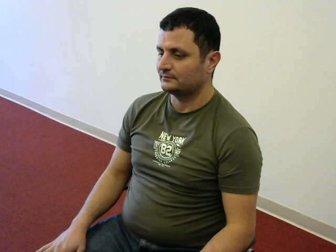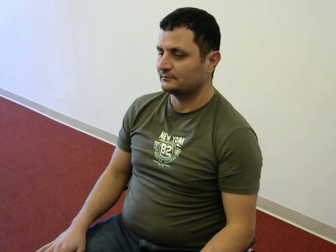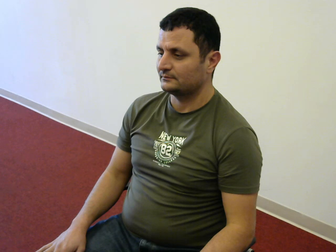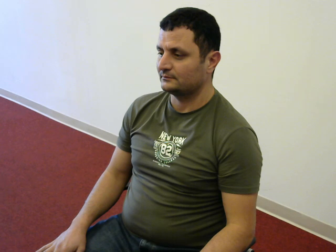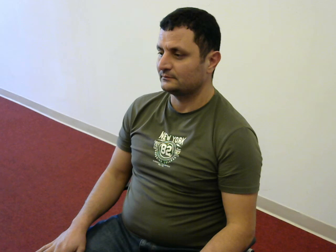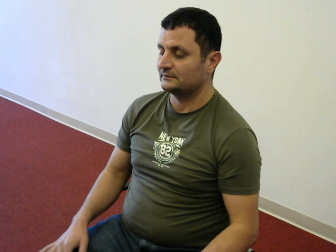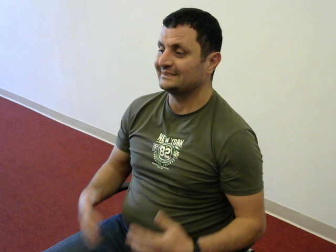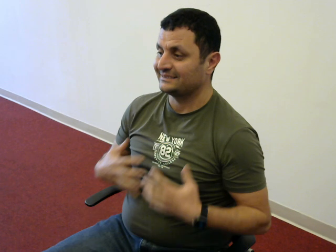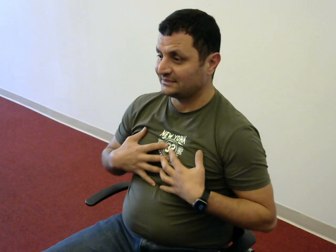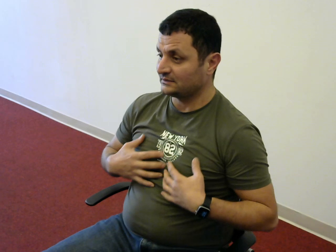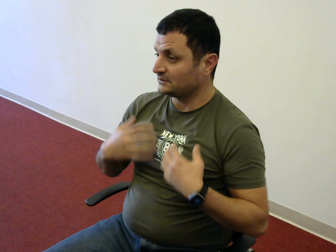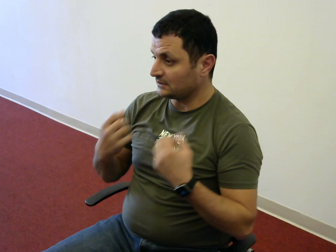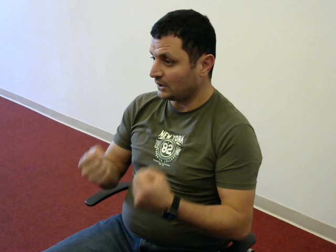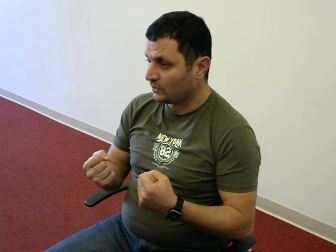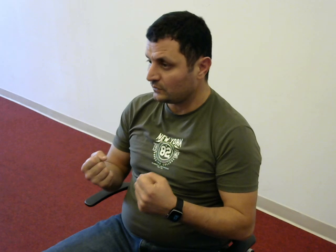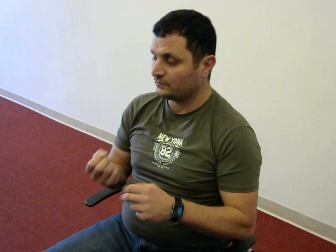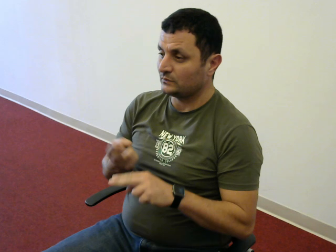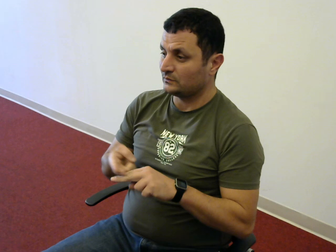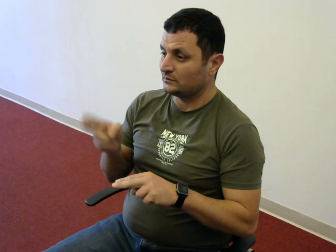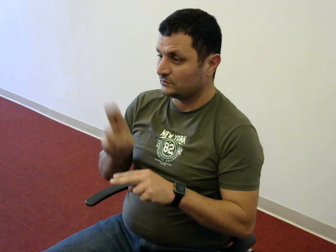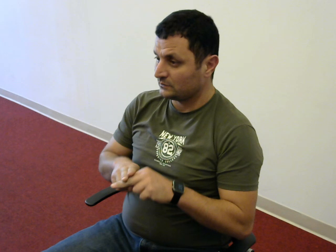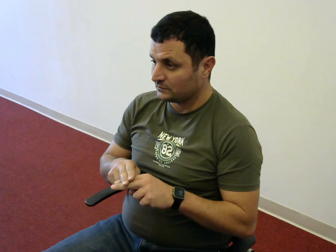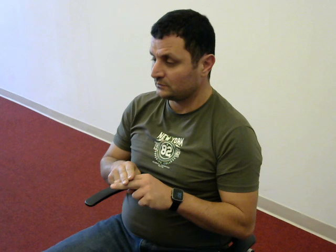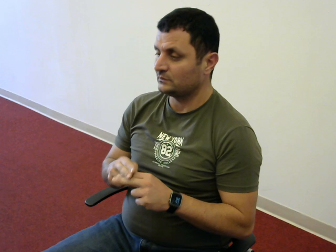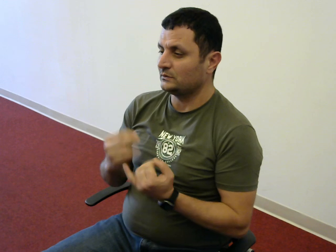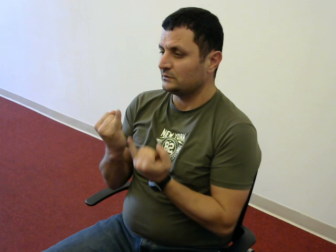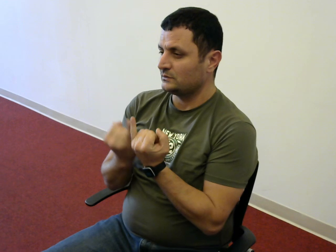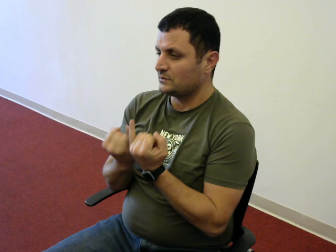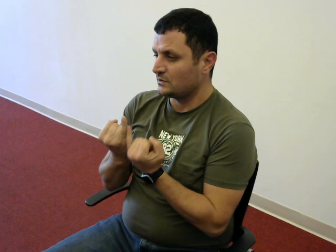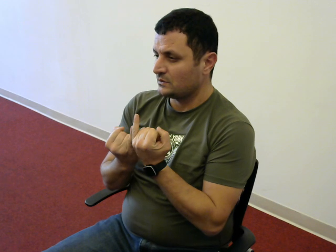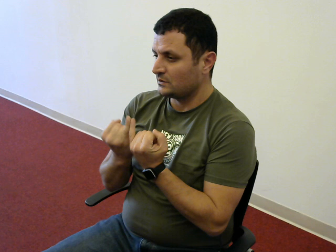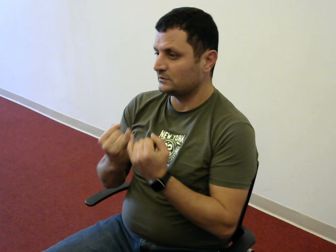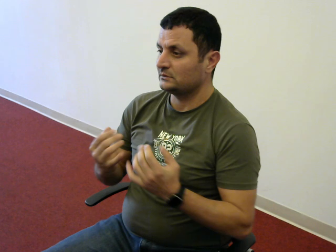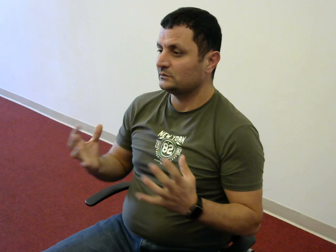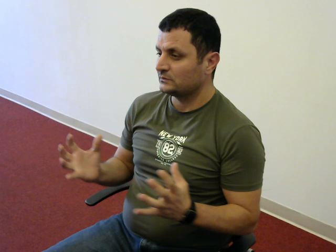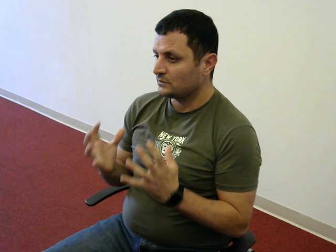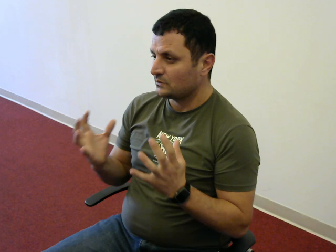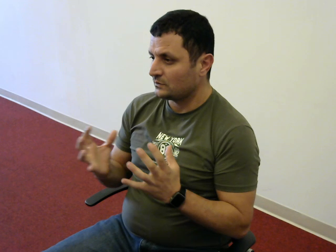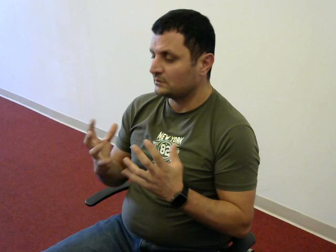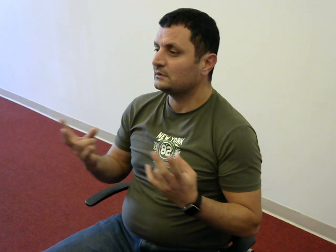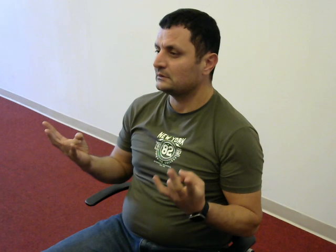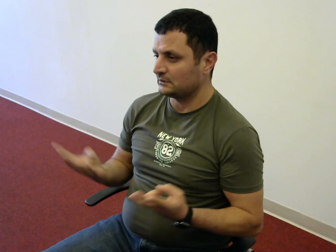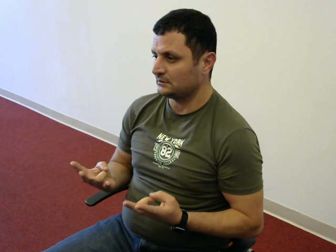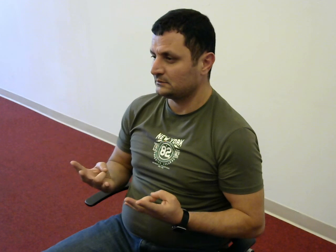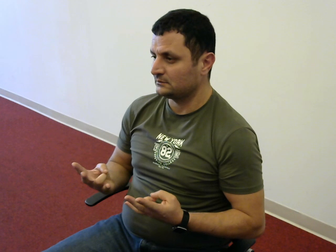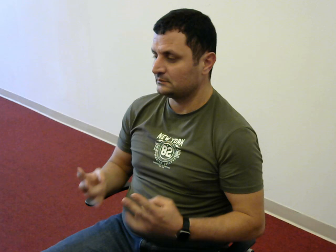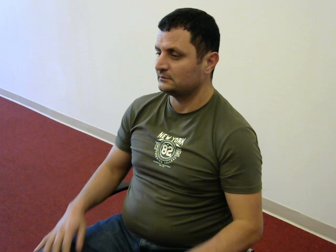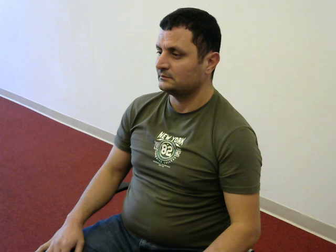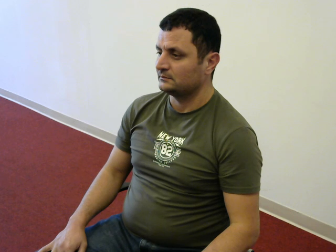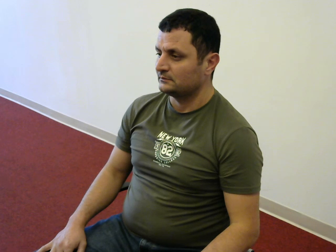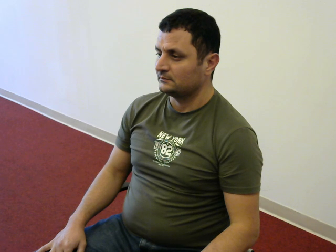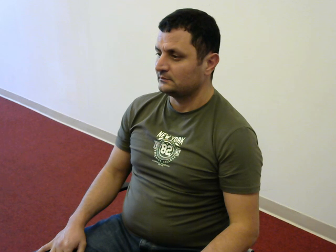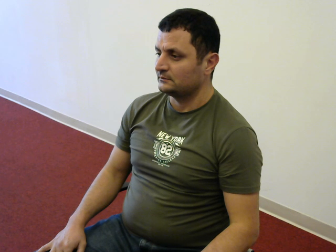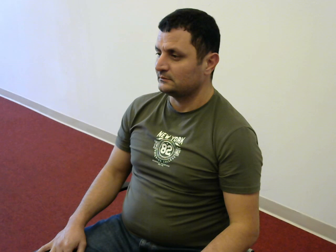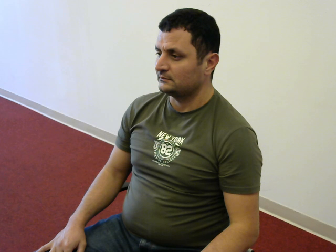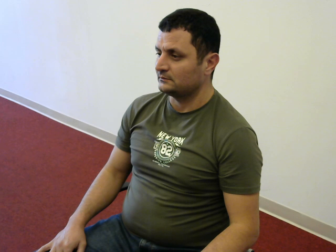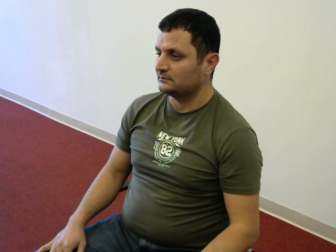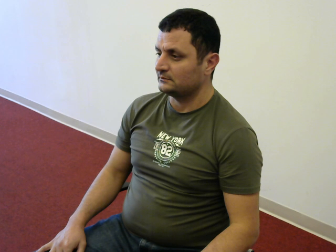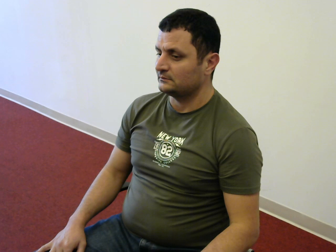Sağlamlığımız üçün bitkiləri qorumaq lazımdır